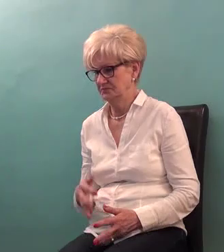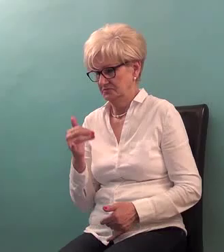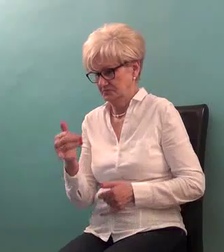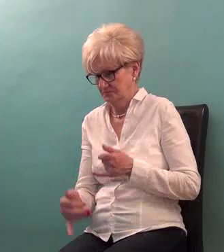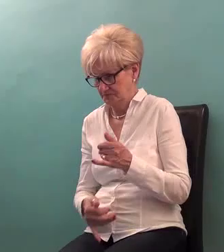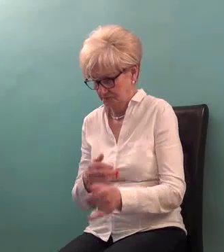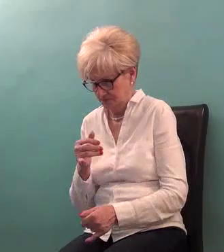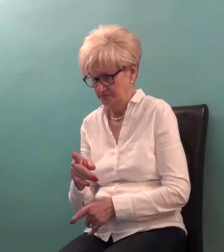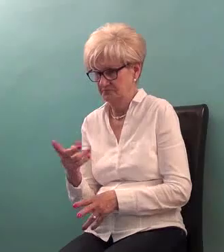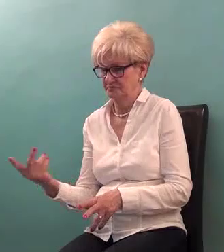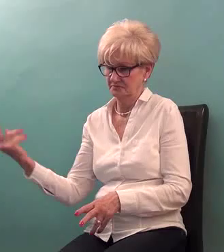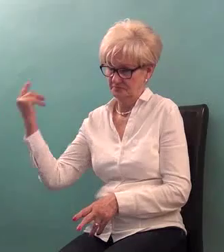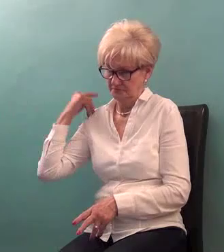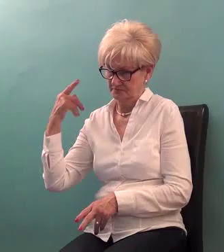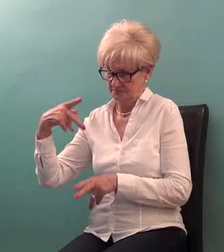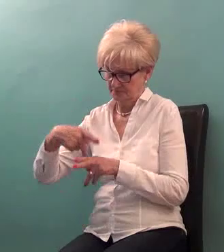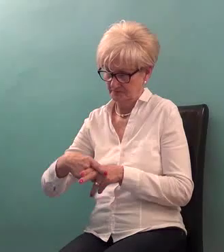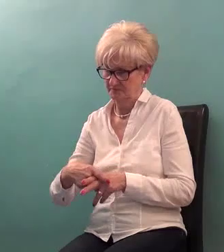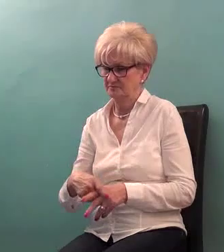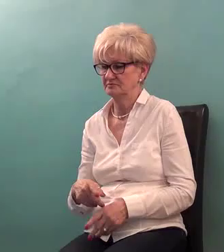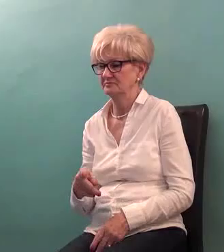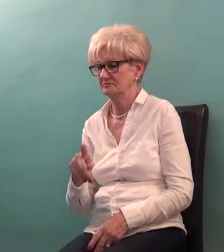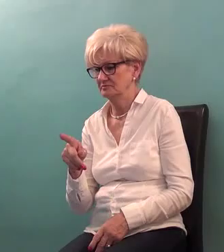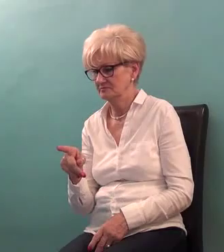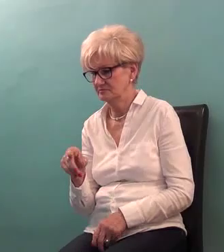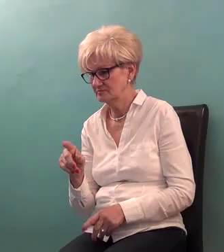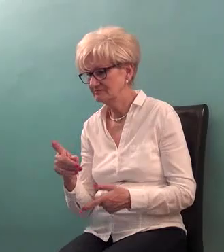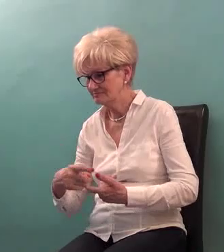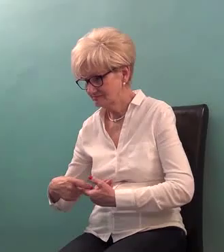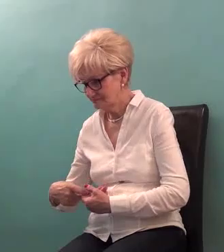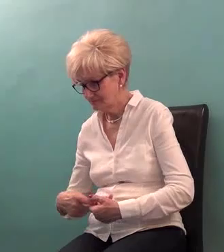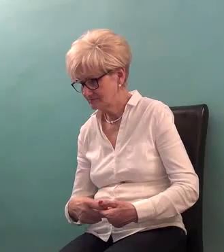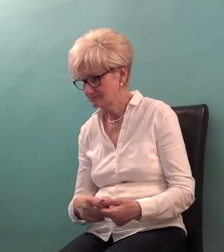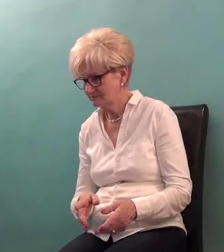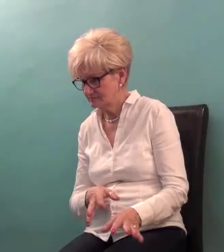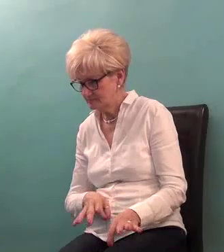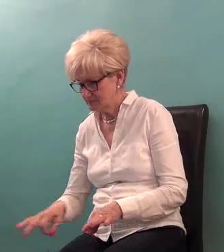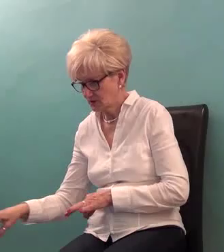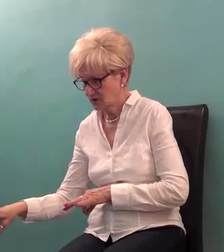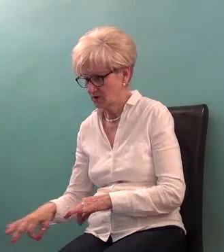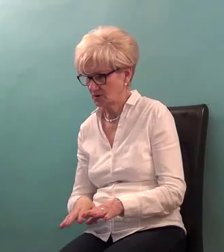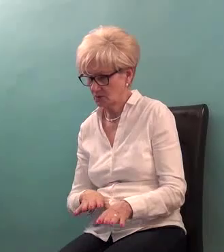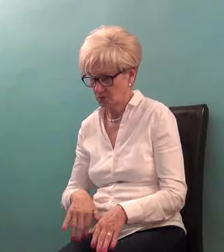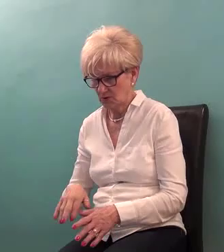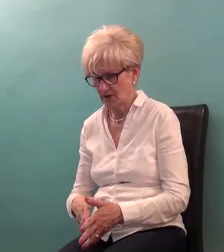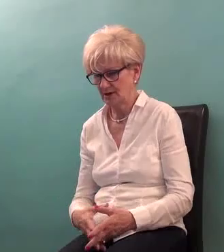Rower i na nim rowerzysta, przyczepa rowerowa i są też rolki.